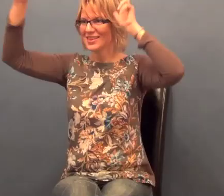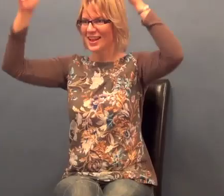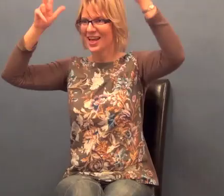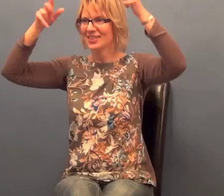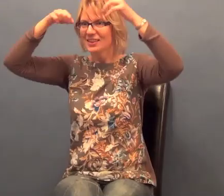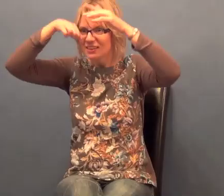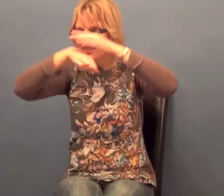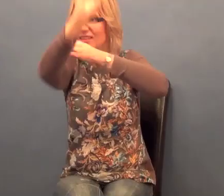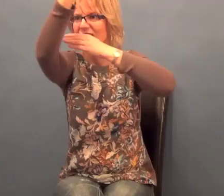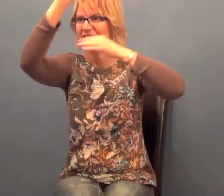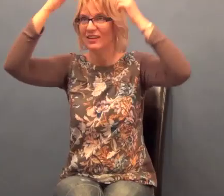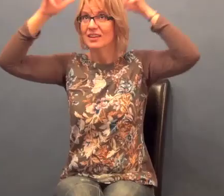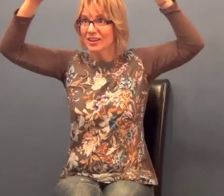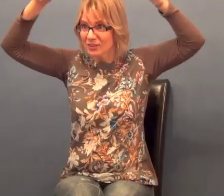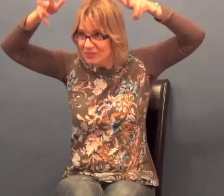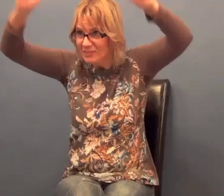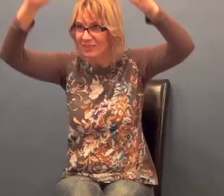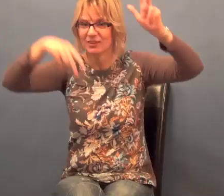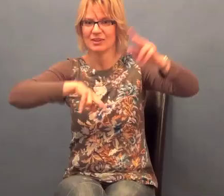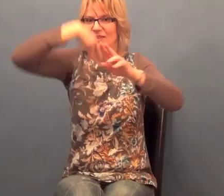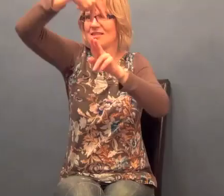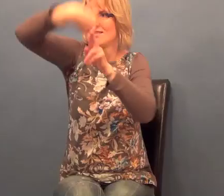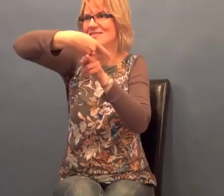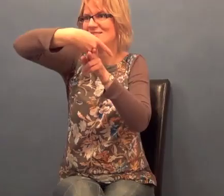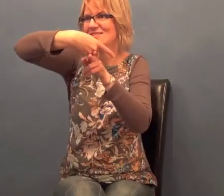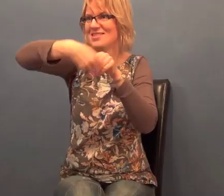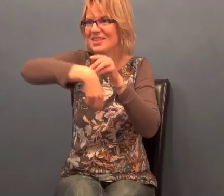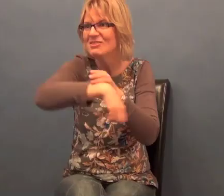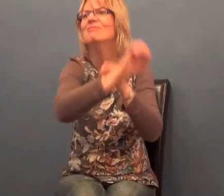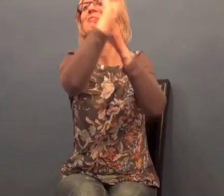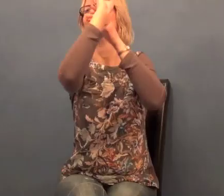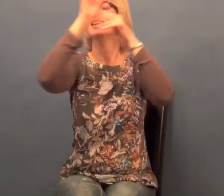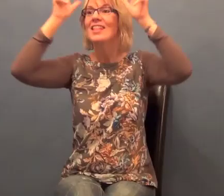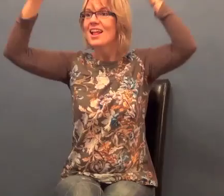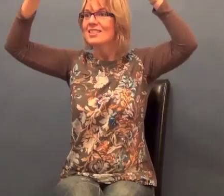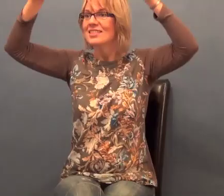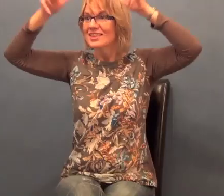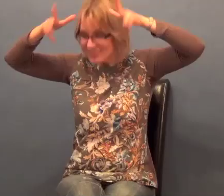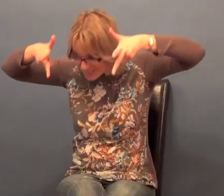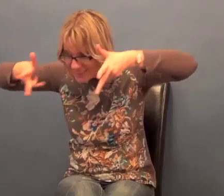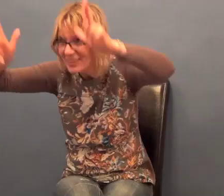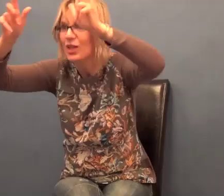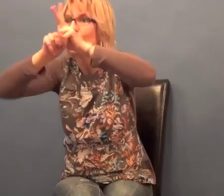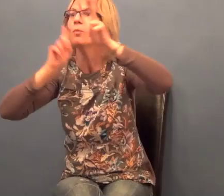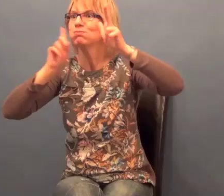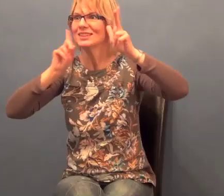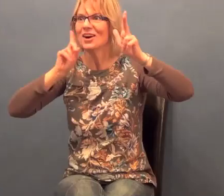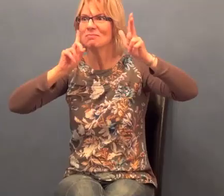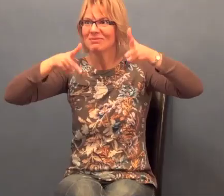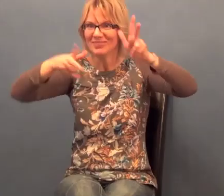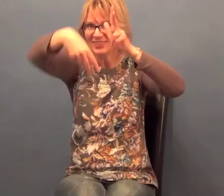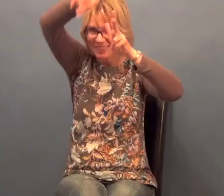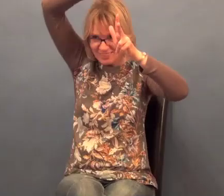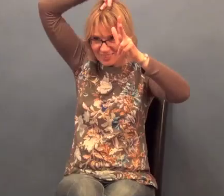Chłopiec zahaczył się o rogi jelenia.